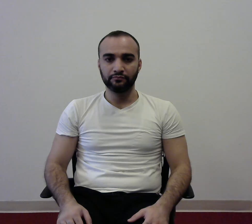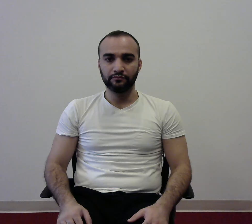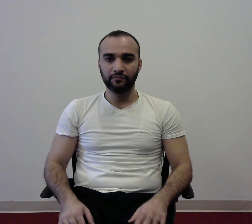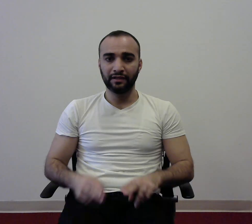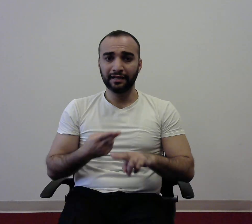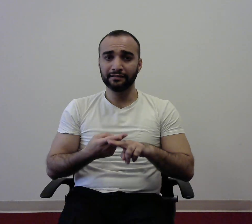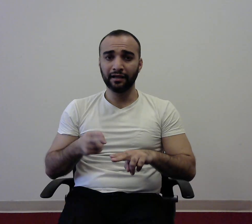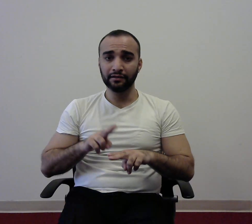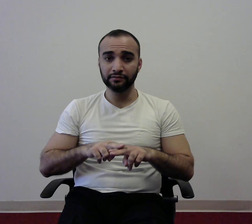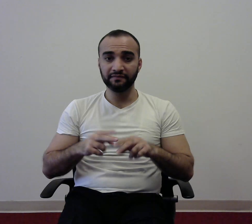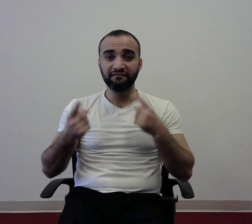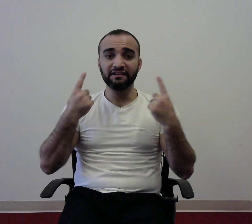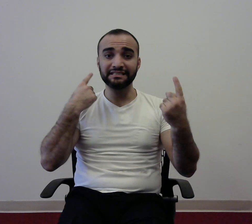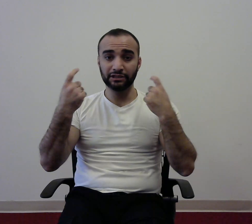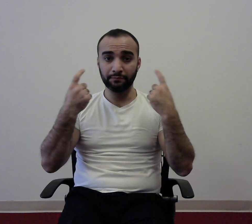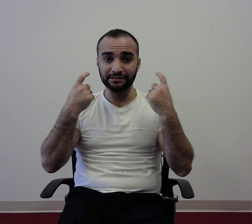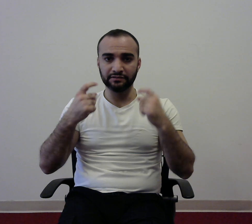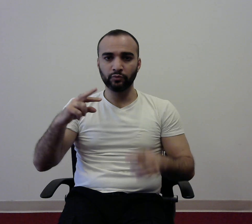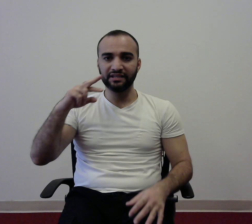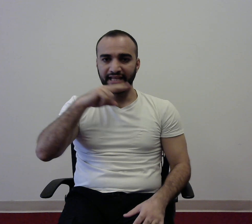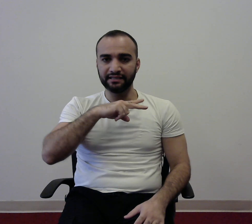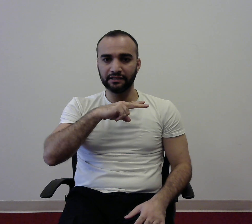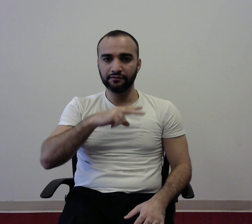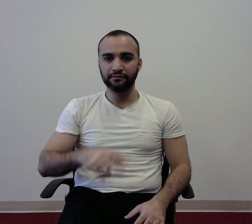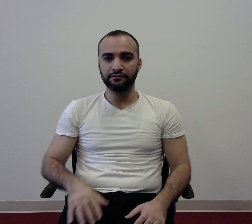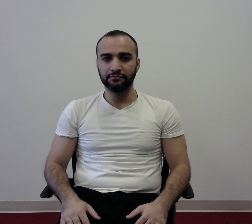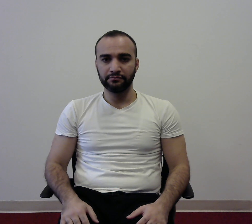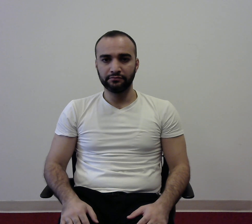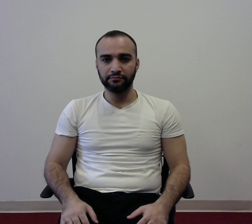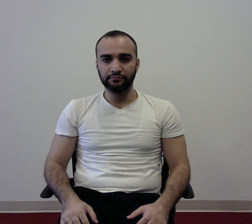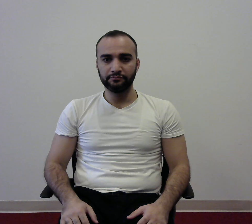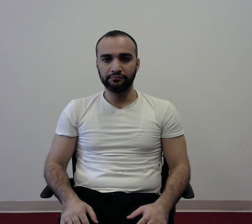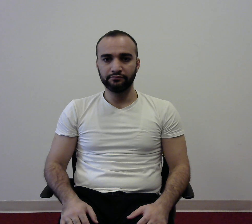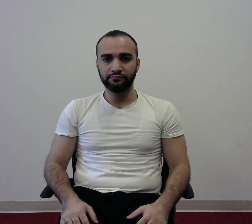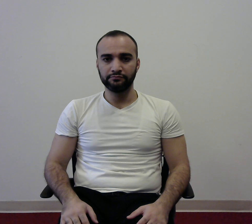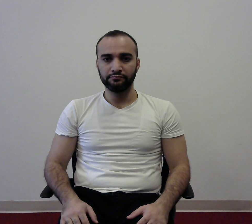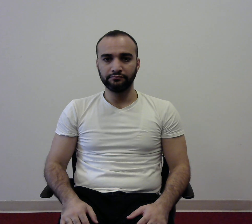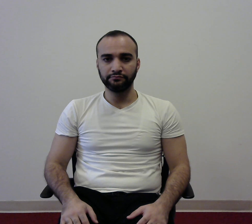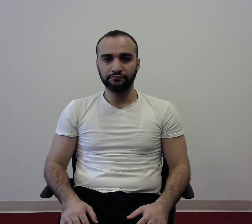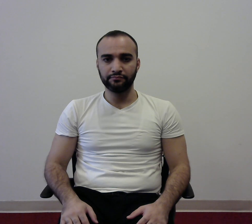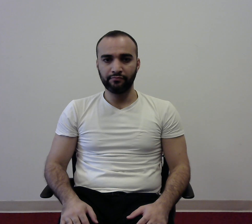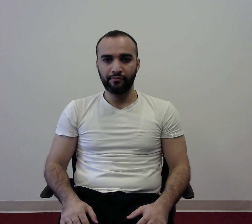Bu məlumat səhvdir